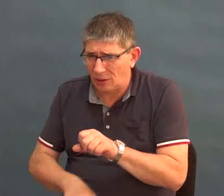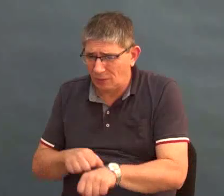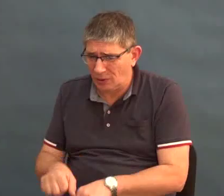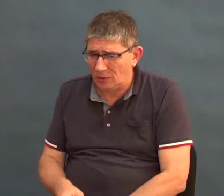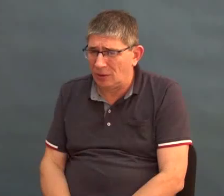Rower?